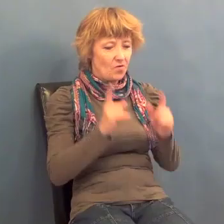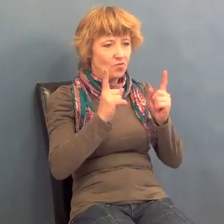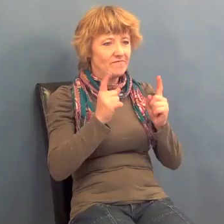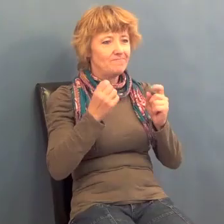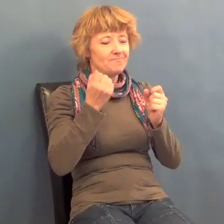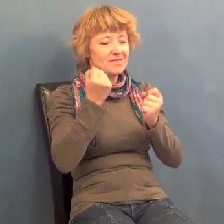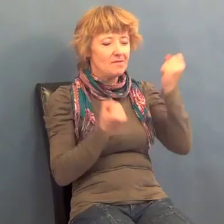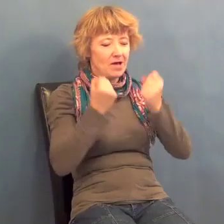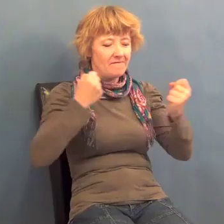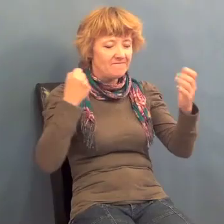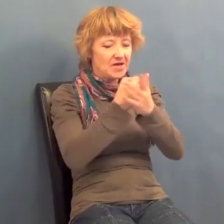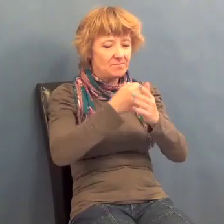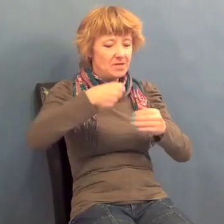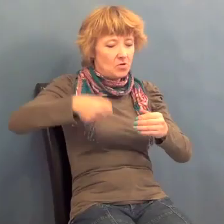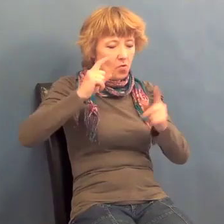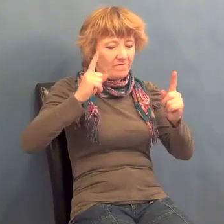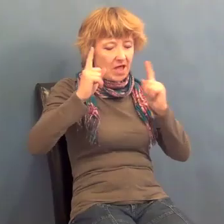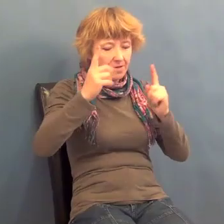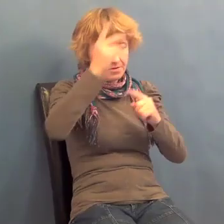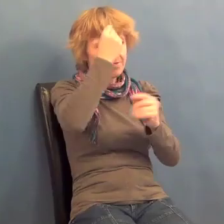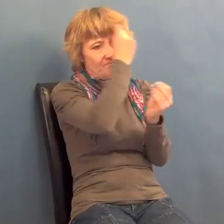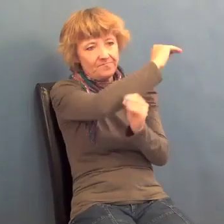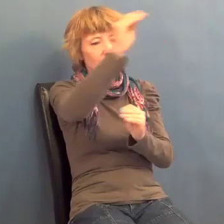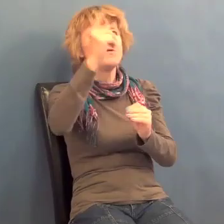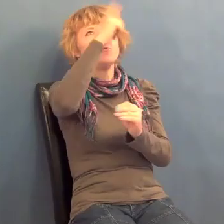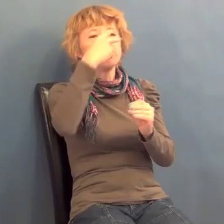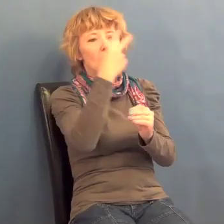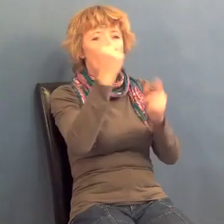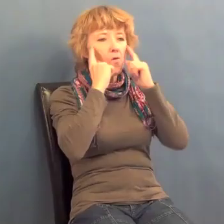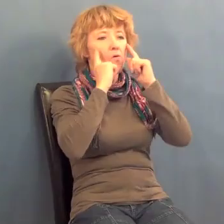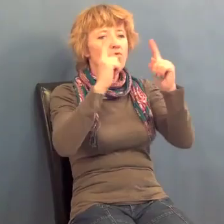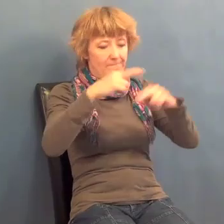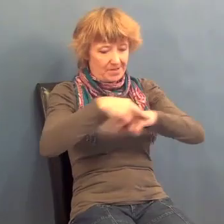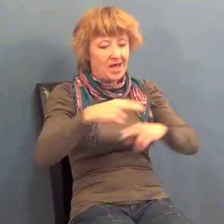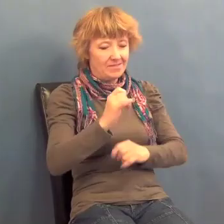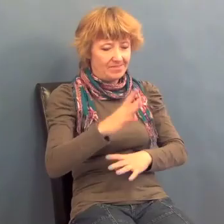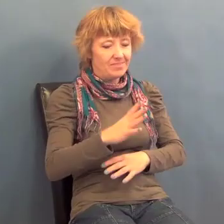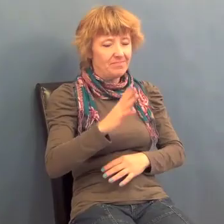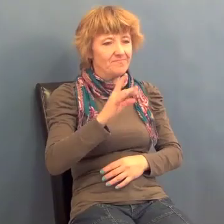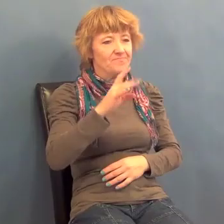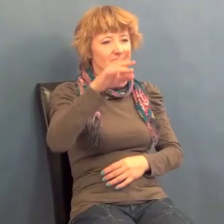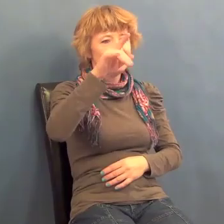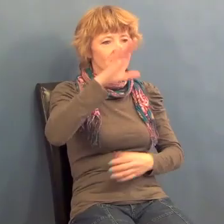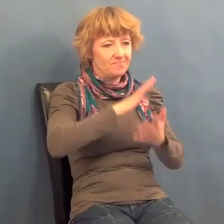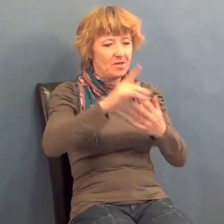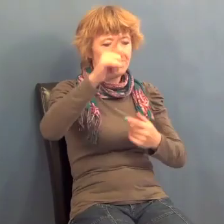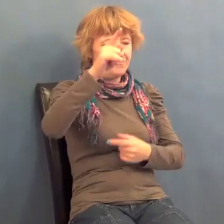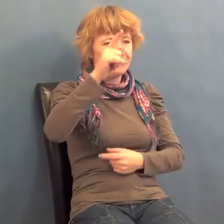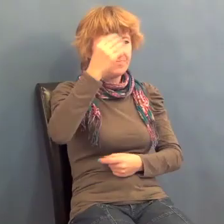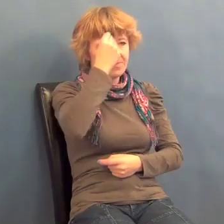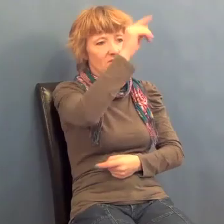Trzeba uważać na samochód, żeby nie było wypadku z tą osobą, która trzyma aktówkę. Informuje o tym pomarańczowe koło.